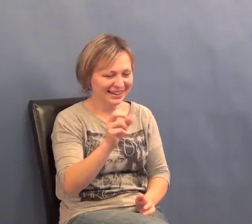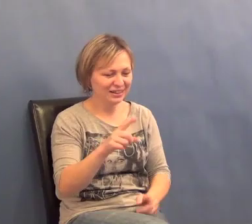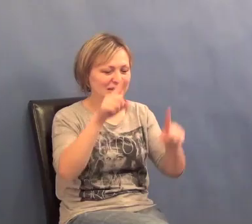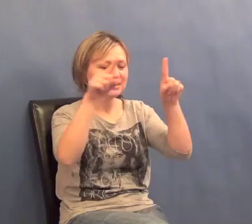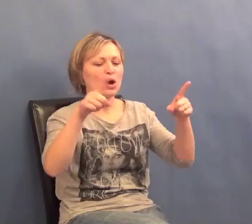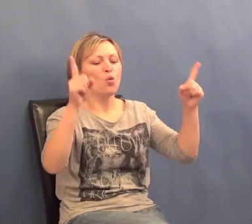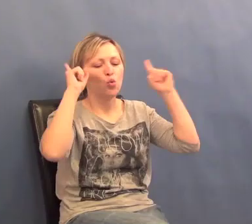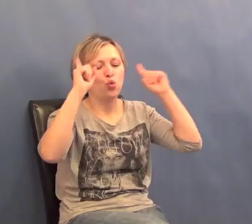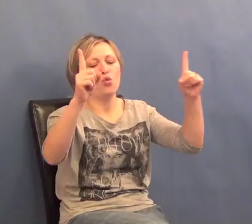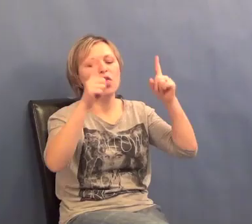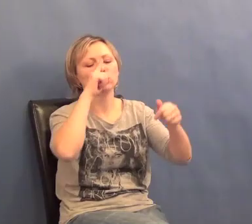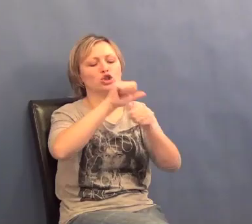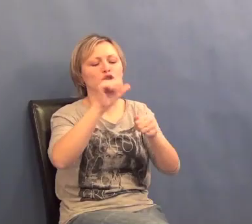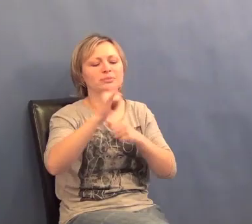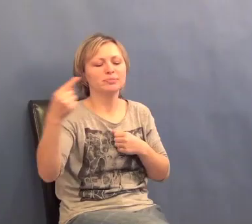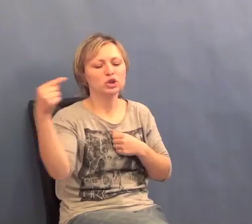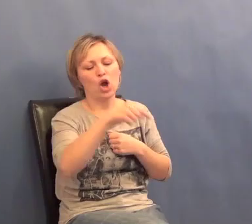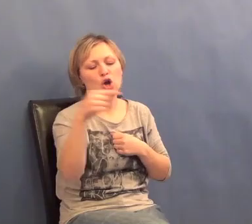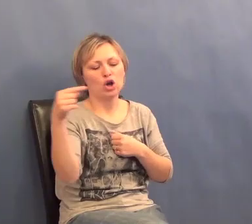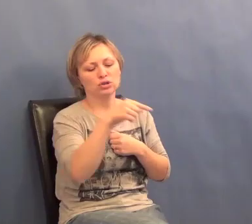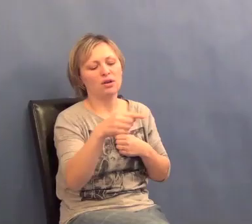Znak ostrzega przed drezyną, która często przejeżdża.